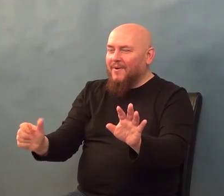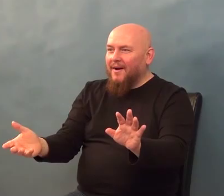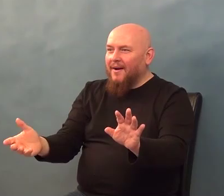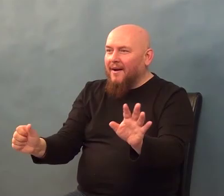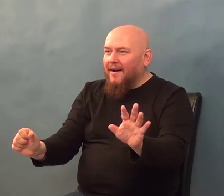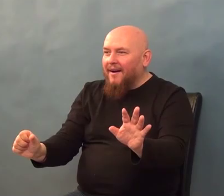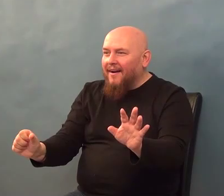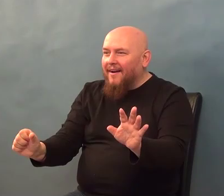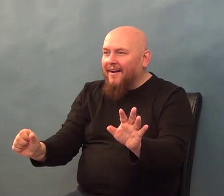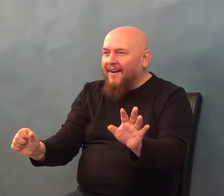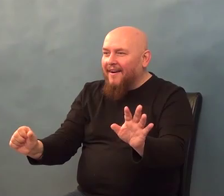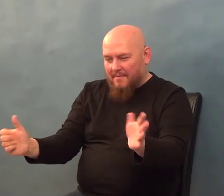Nie masz tu nic o szóstej.